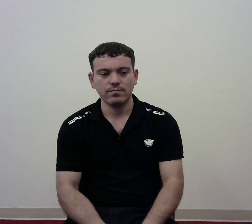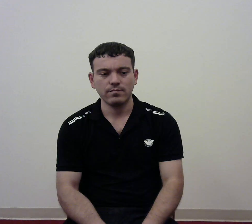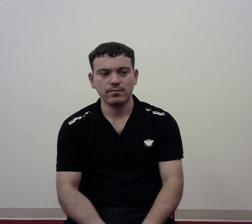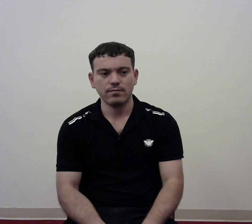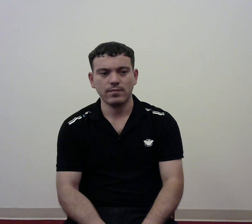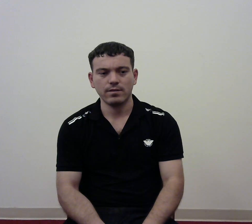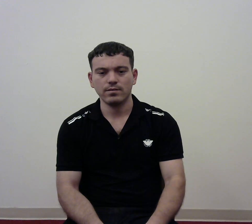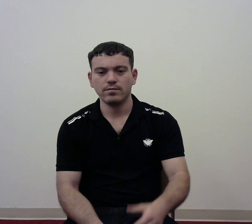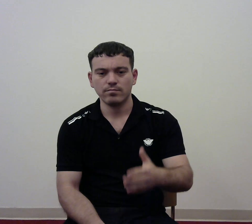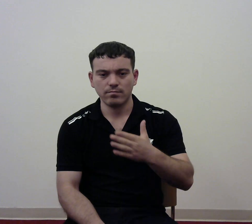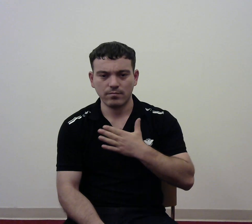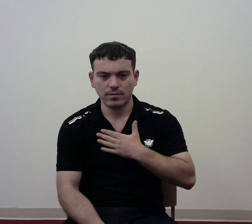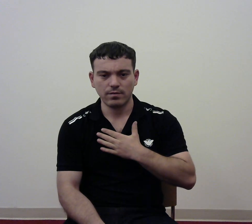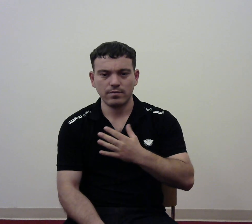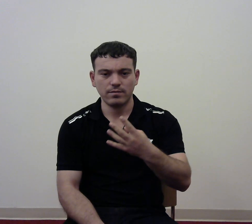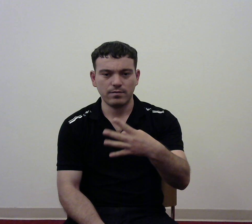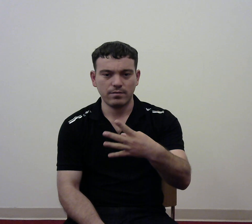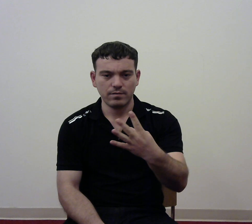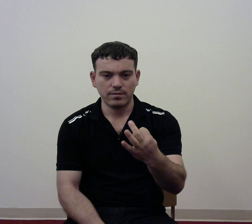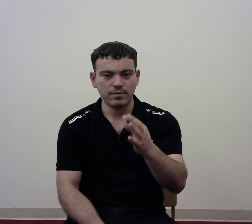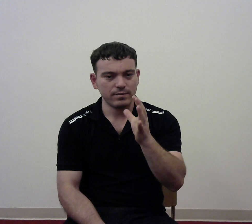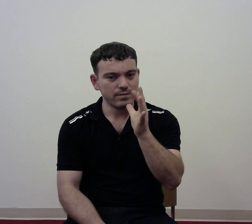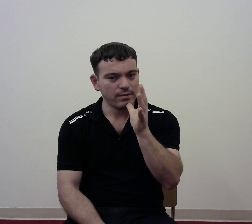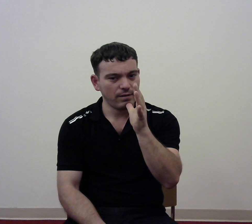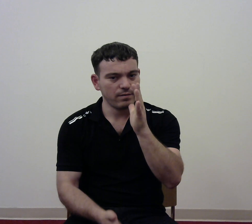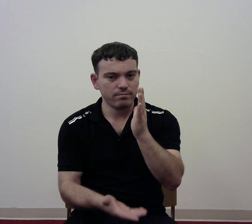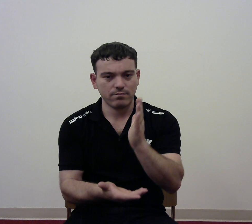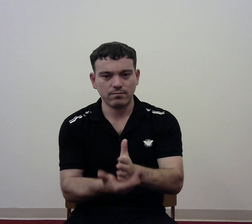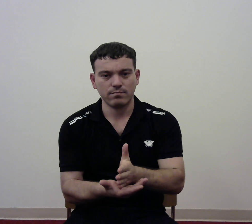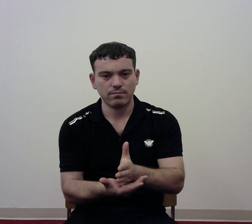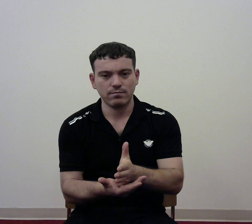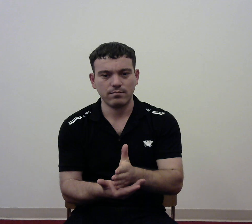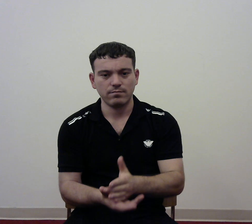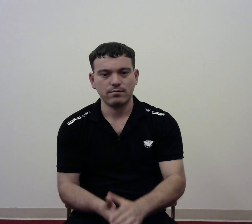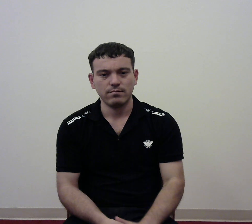Mənim 43 yaşım var